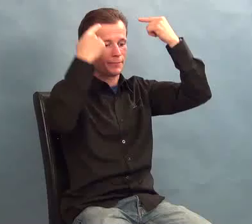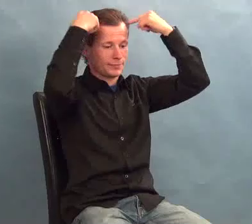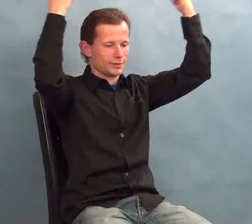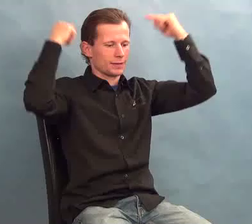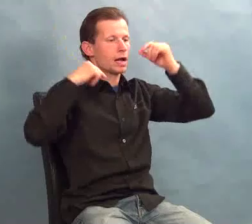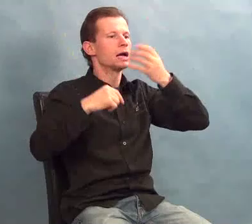To Myszka Miki.